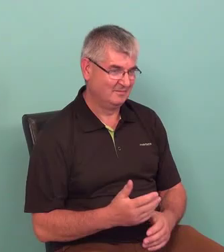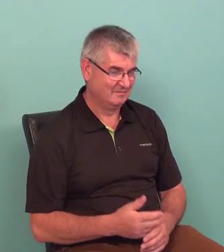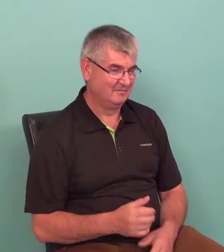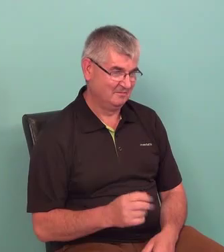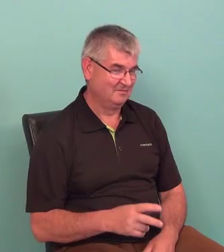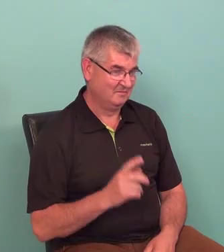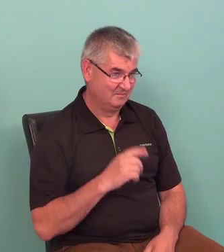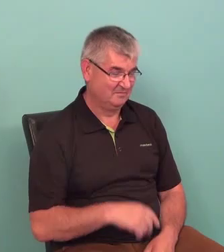Tak, prawda.